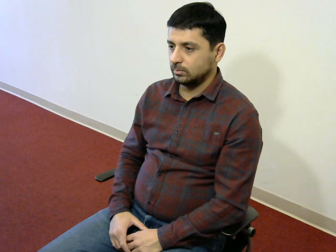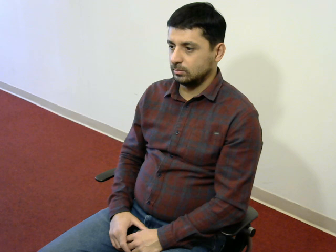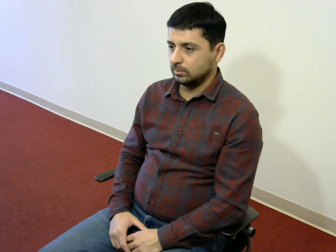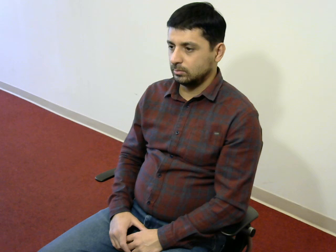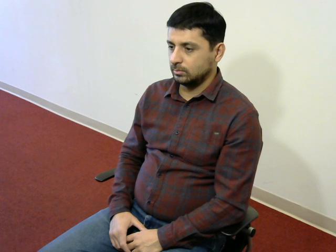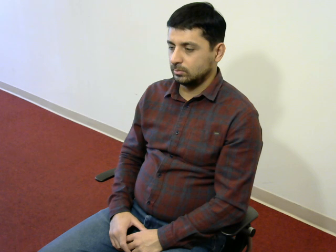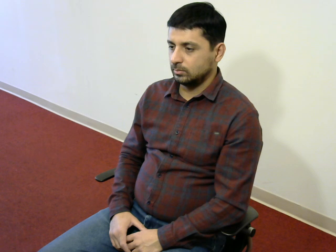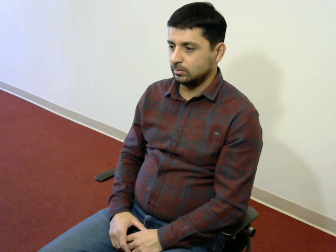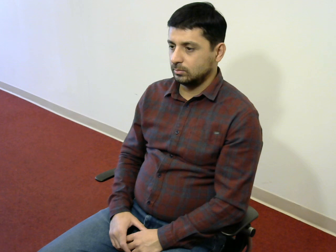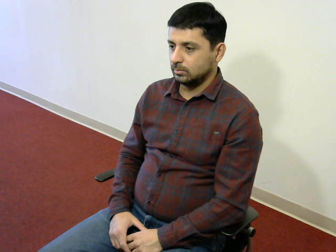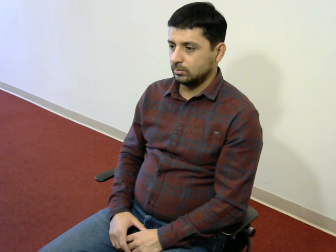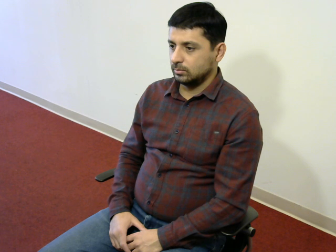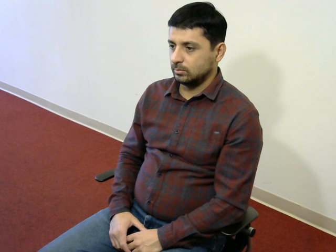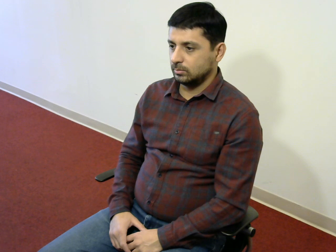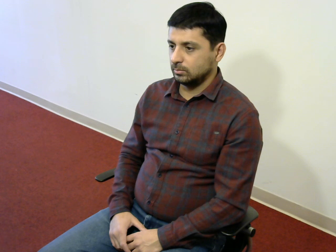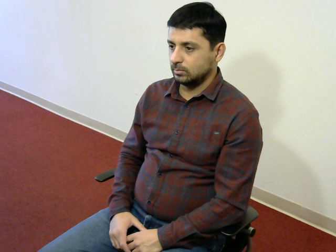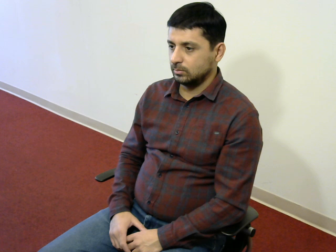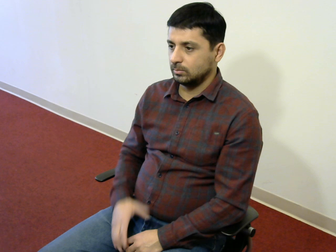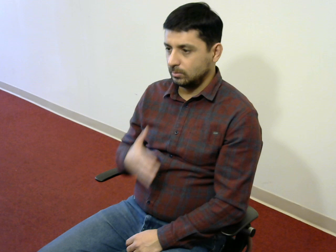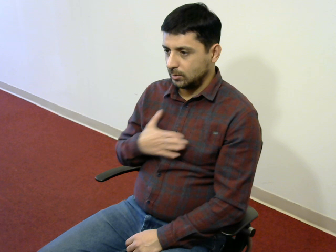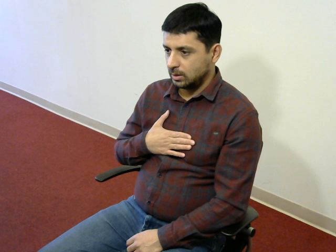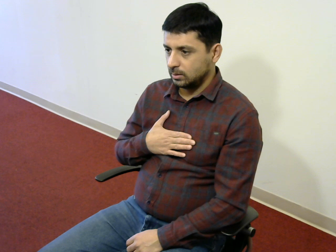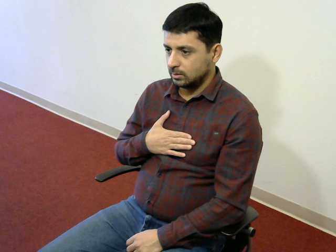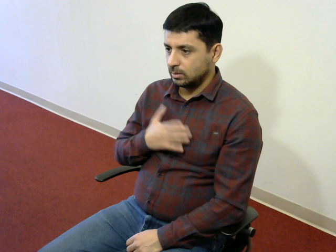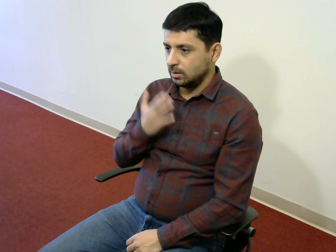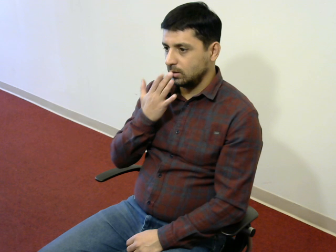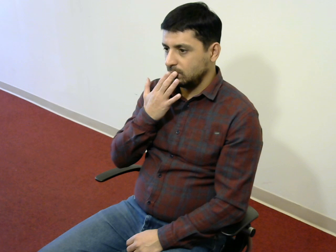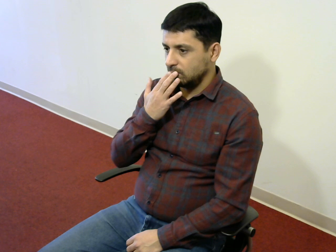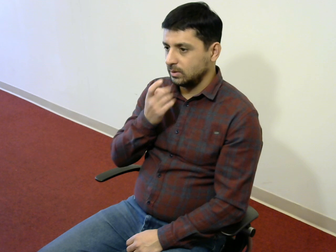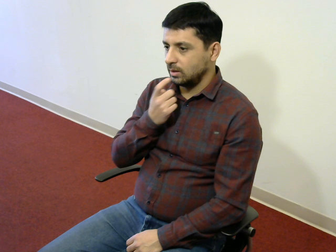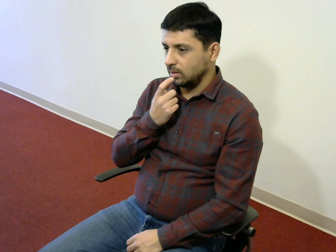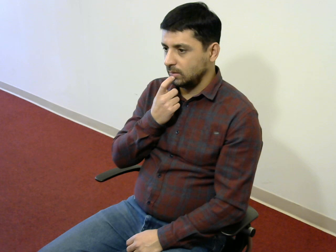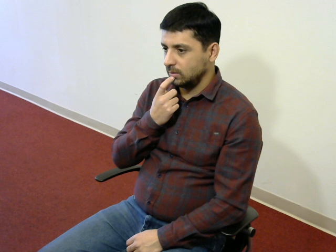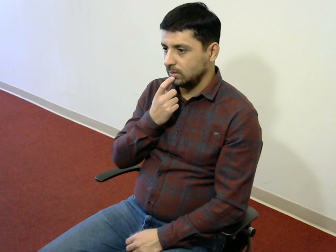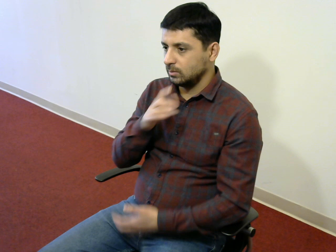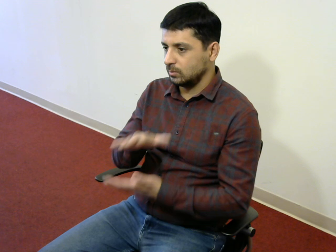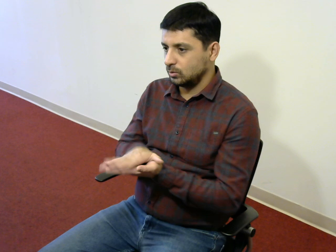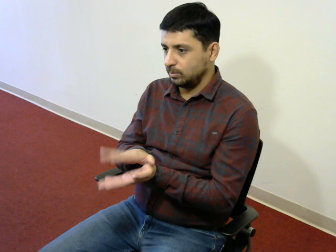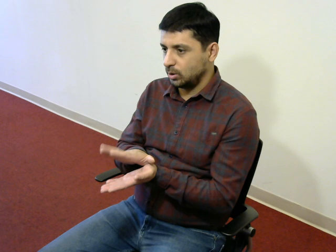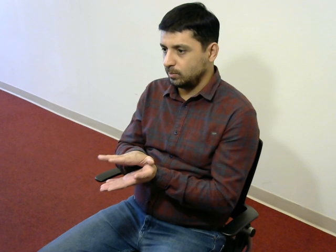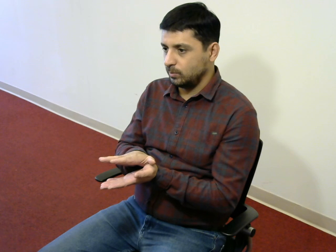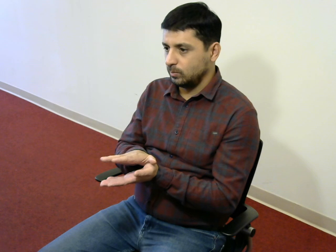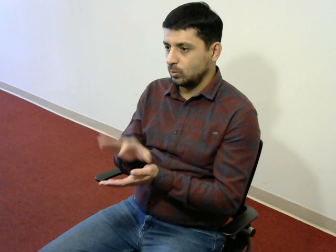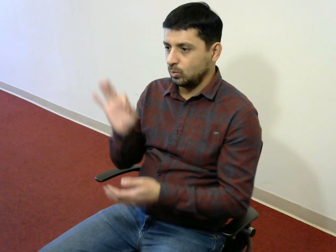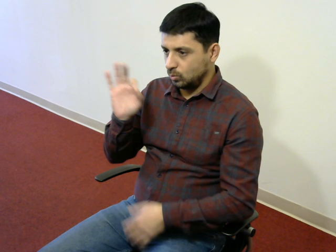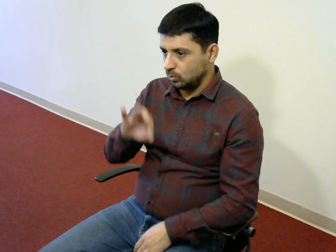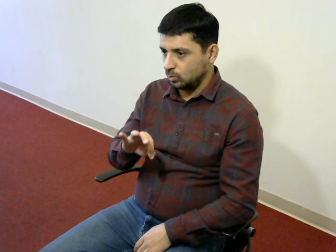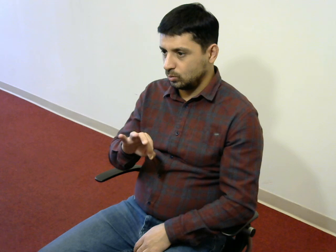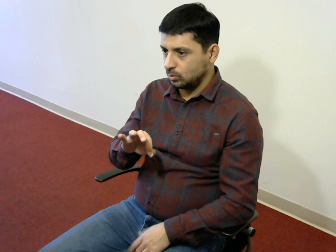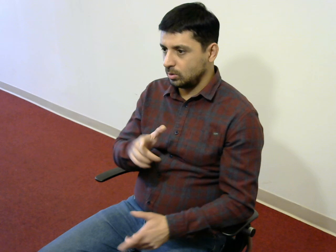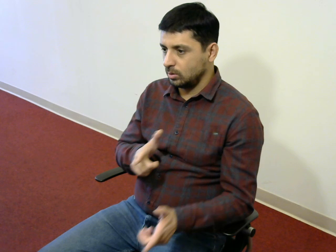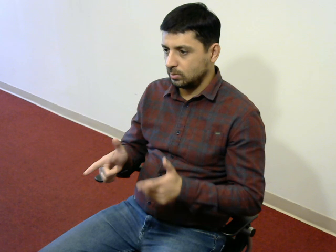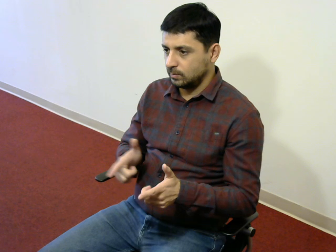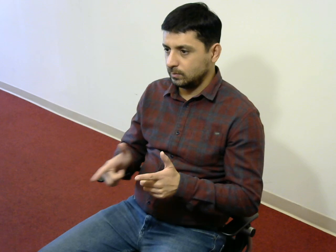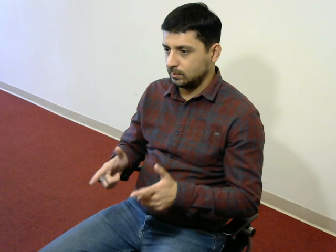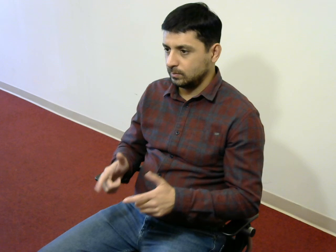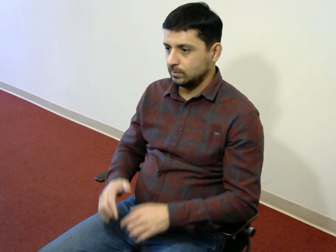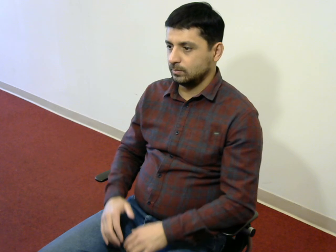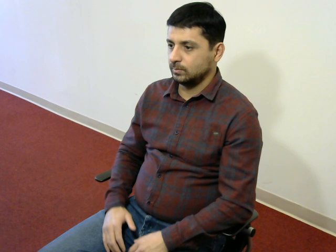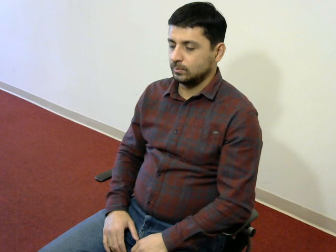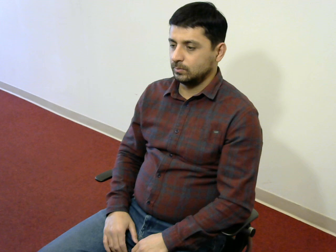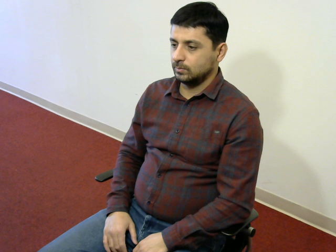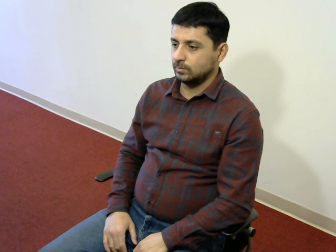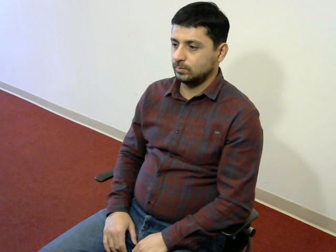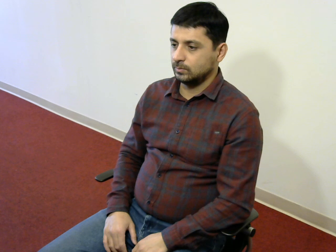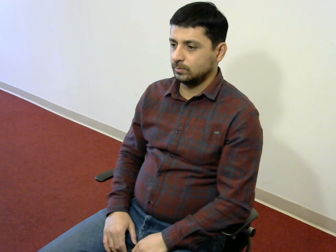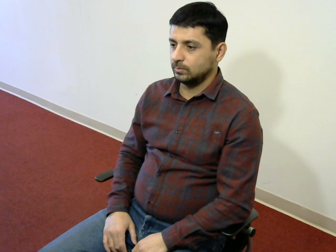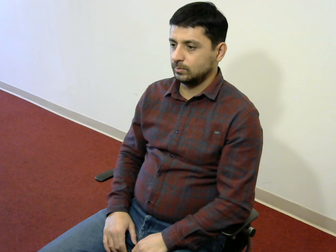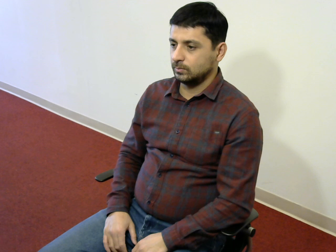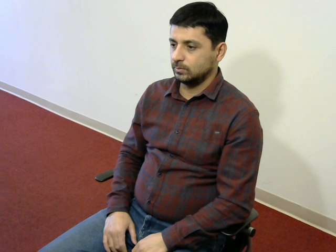Mən xarici dil diplom üçün hazırlaşıram